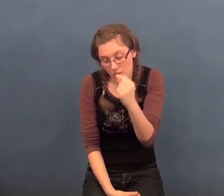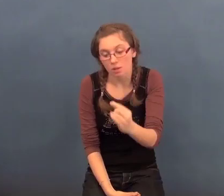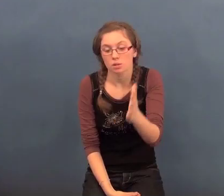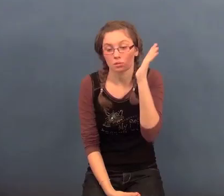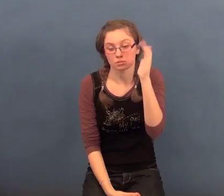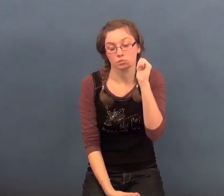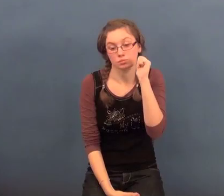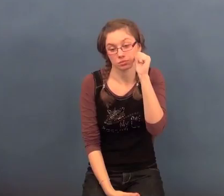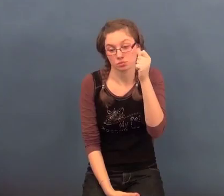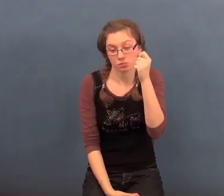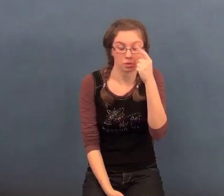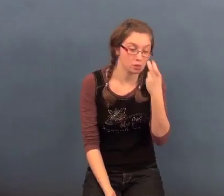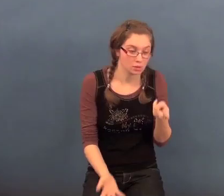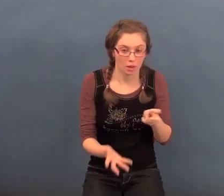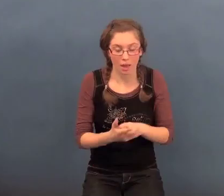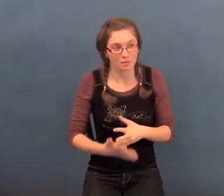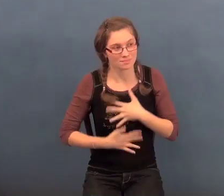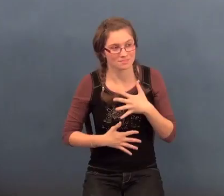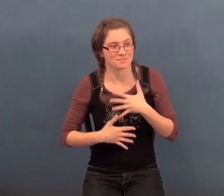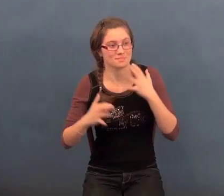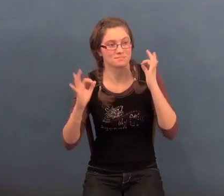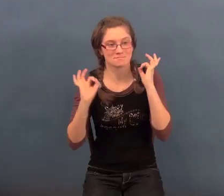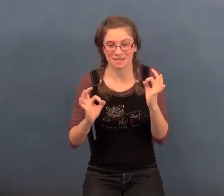Potem, następnego dnia rano wstaje i czuje się dobrze.